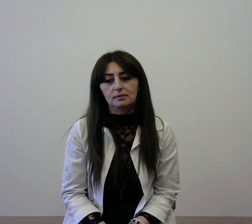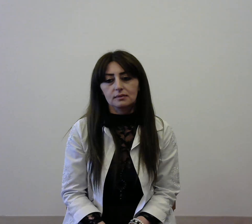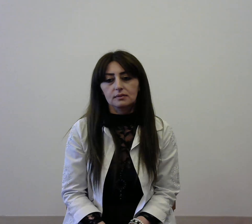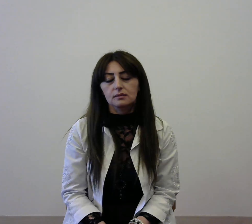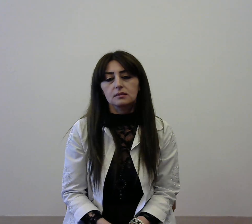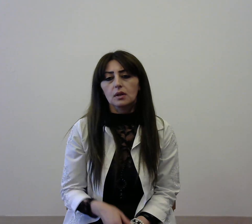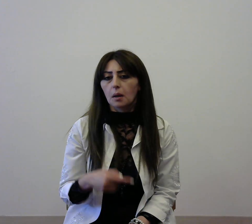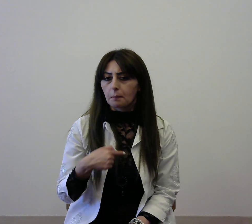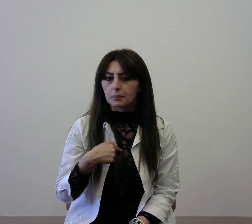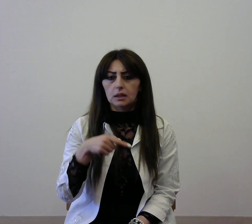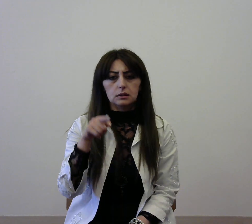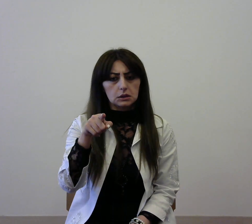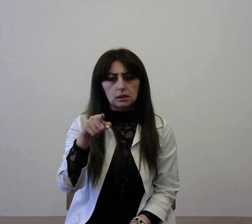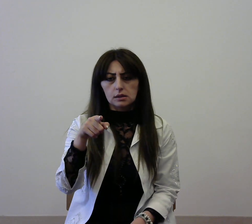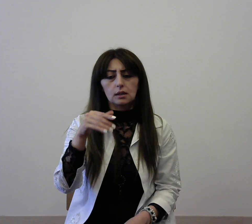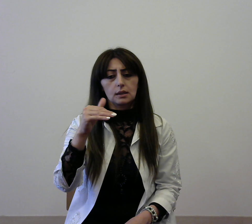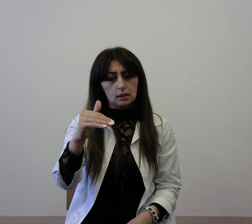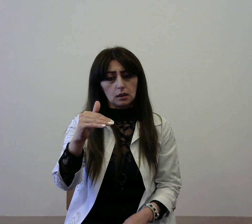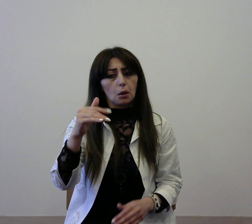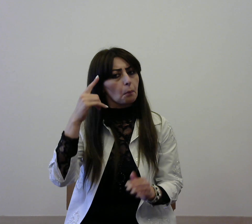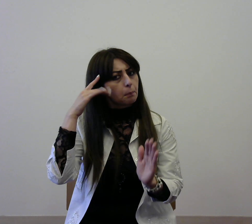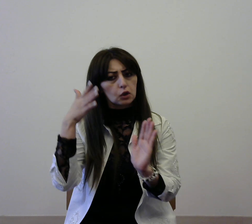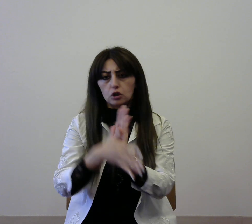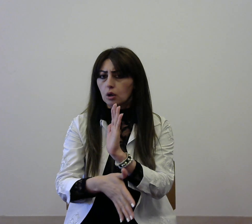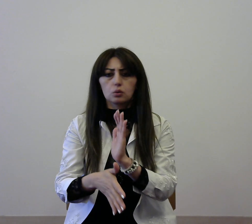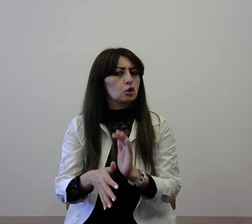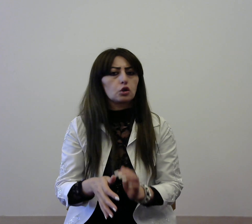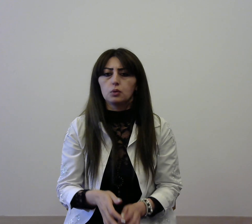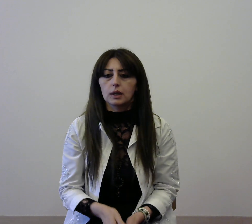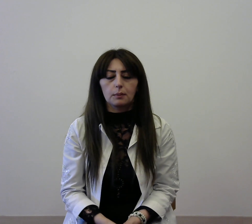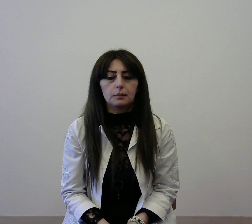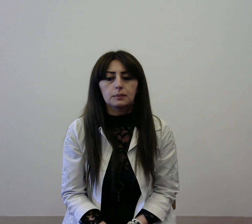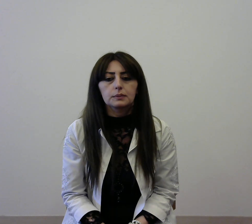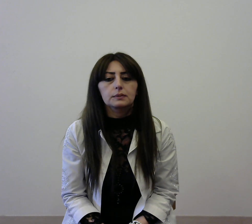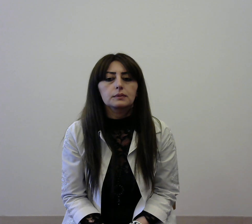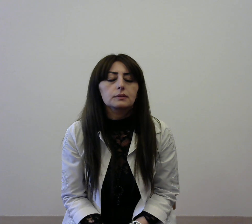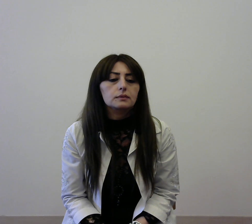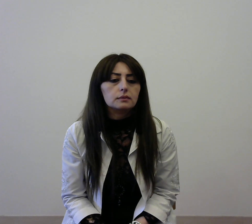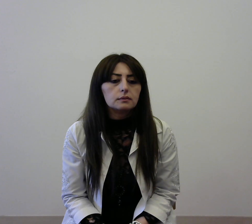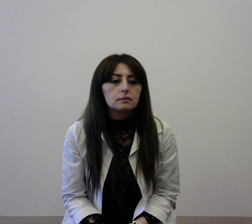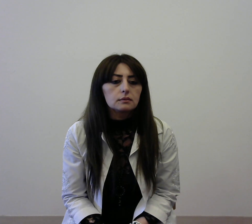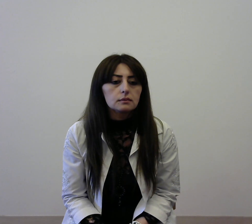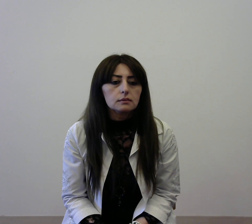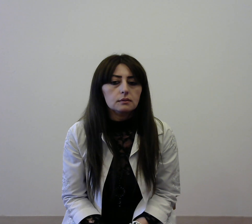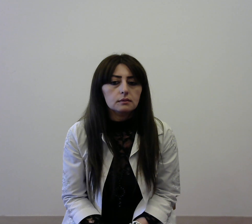Mən sizi başa düşmürəm